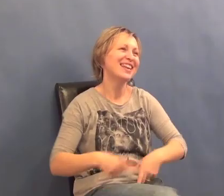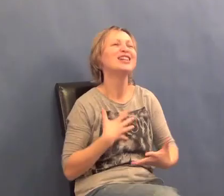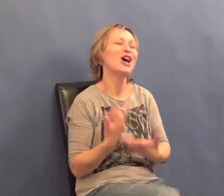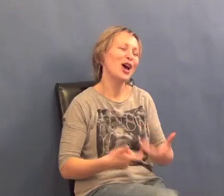Co ty robisz?